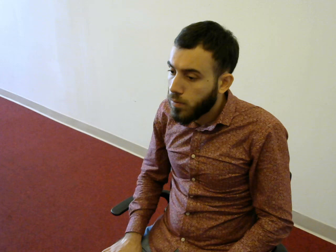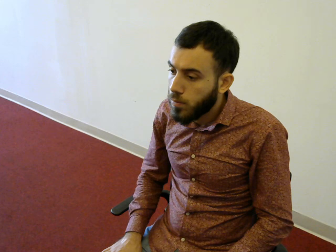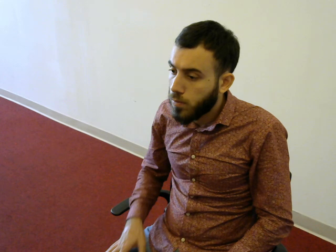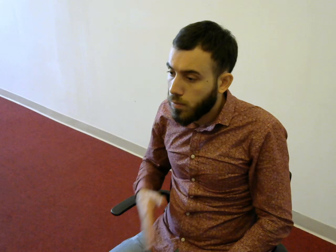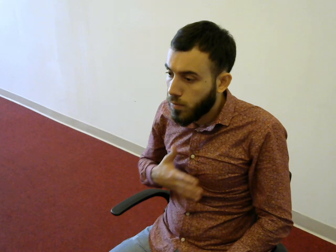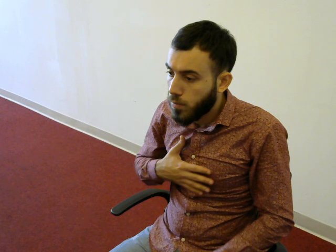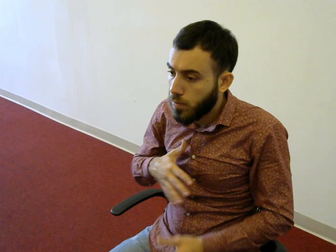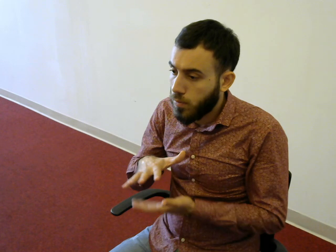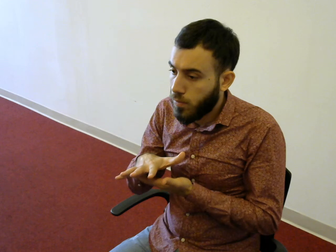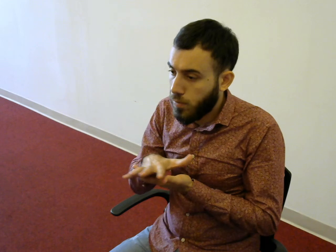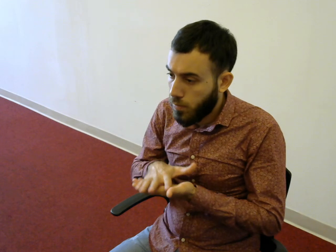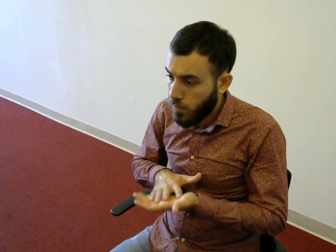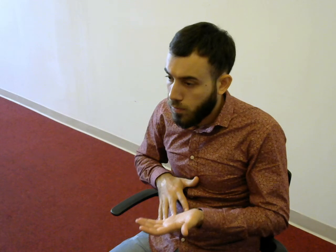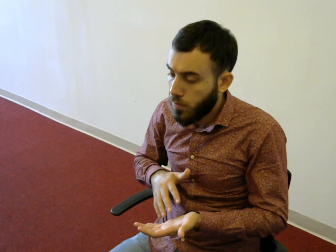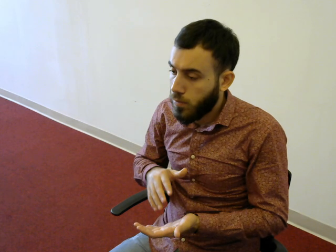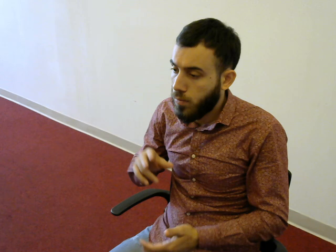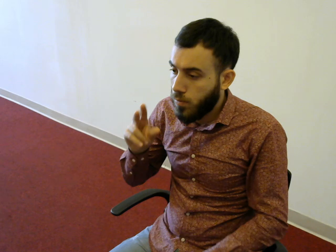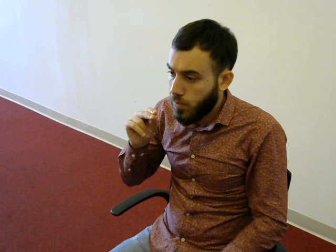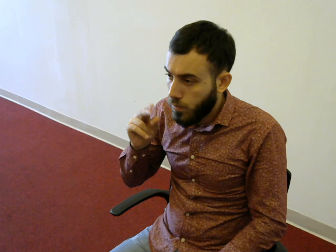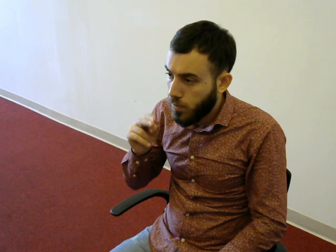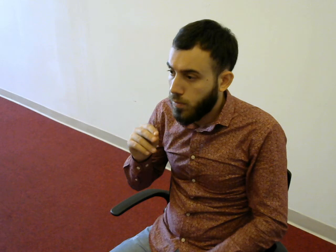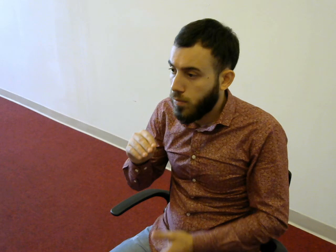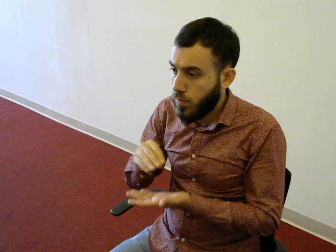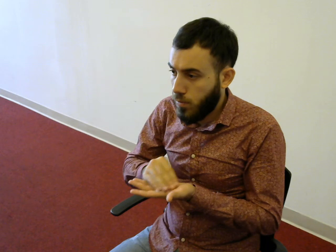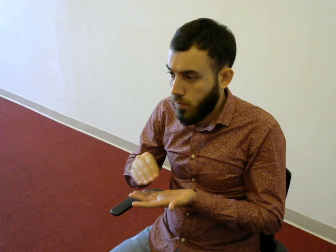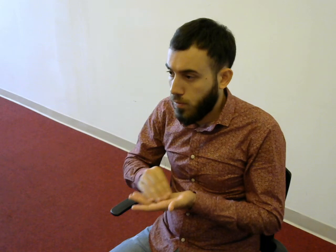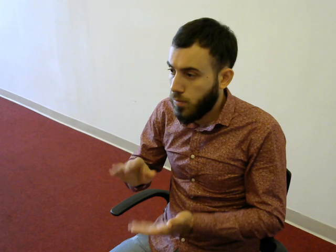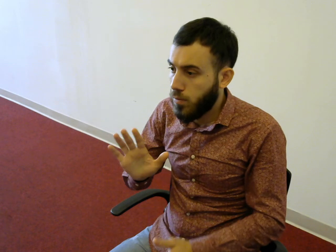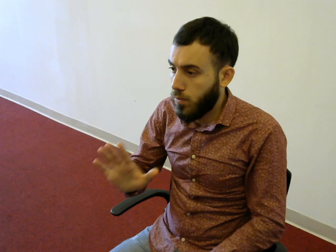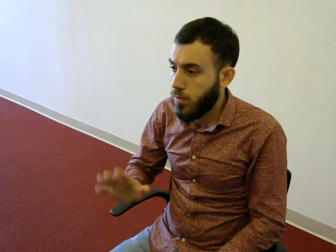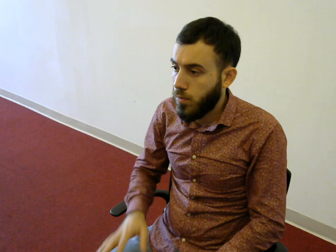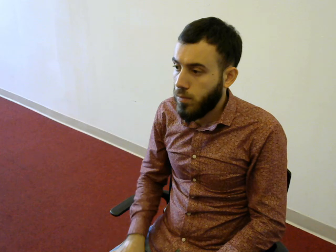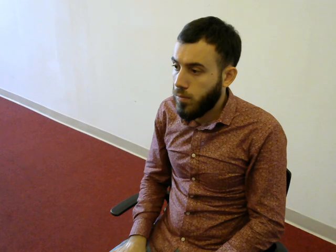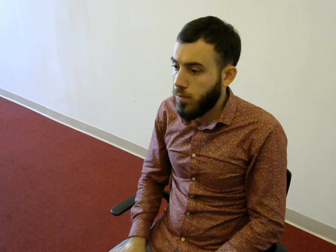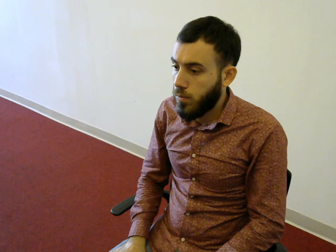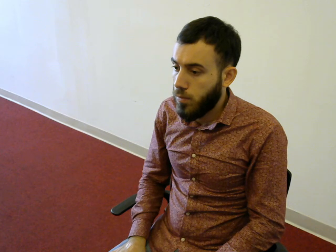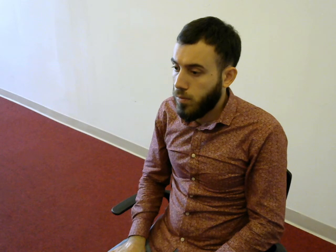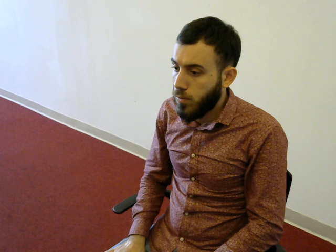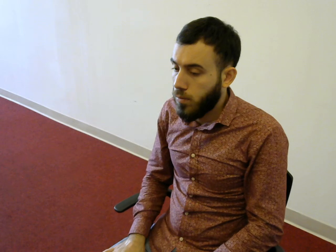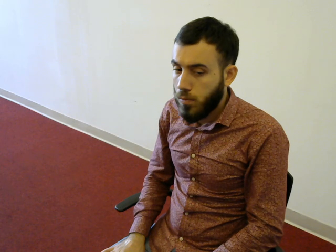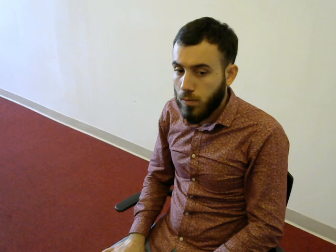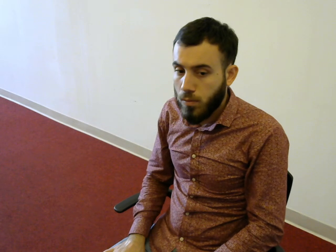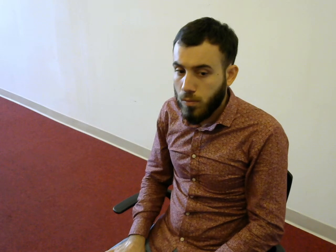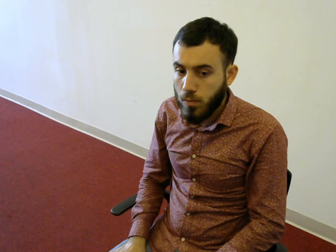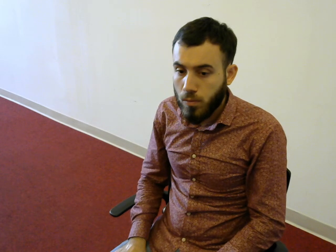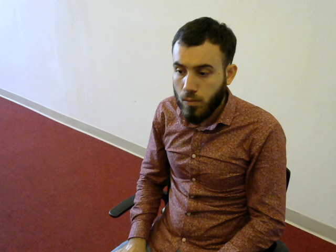Mən ərizəni nə vaxt yazmalıyam?